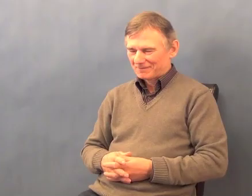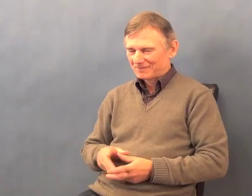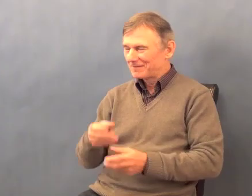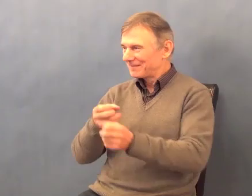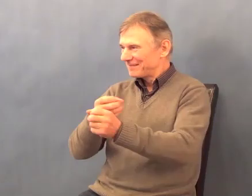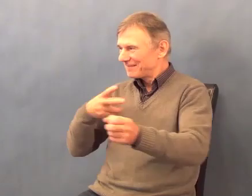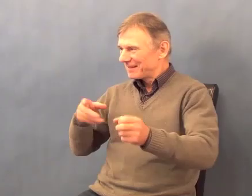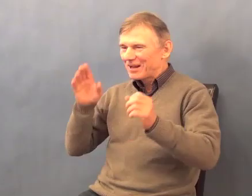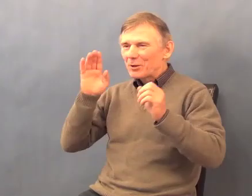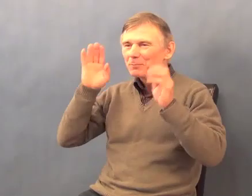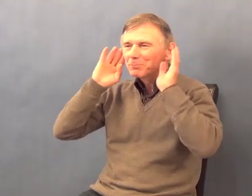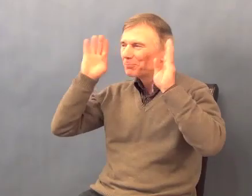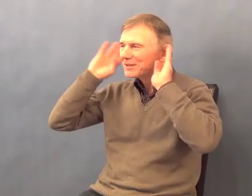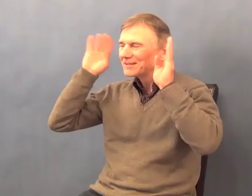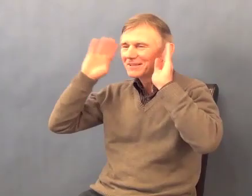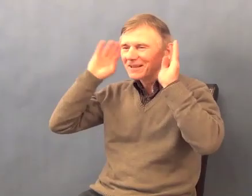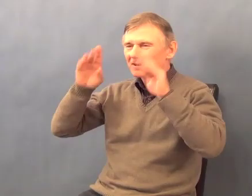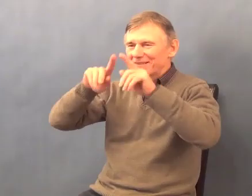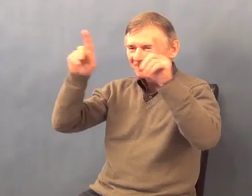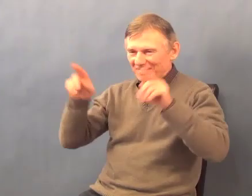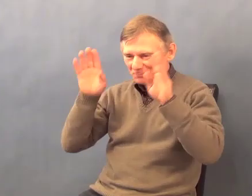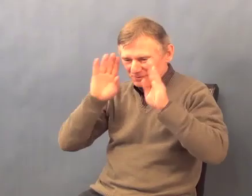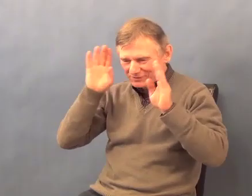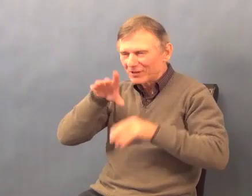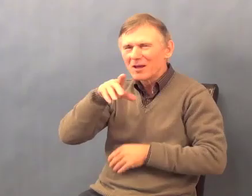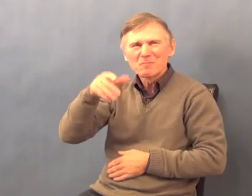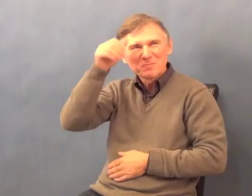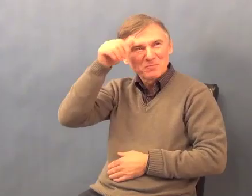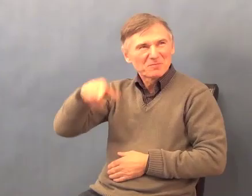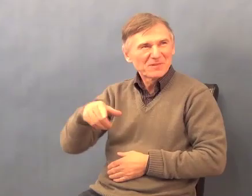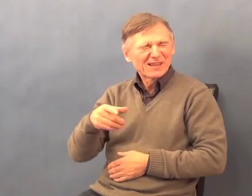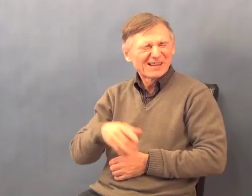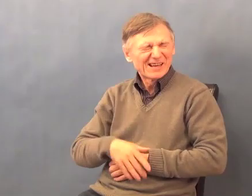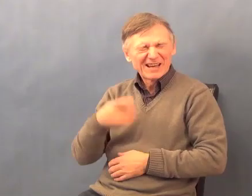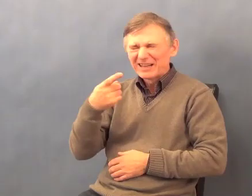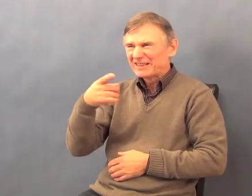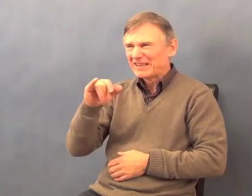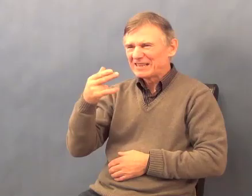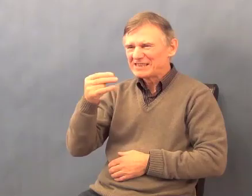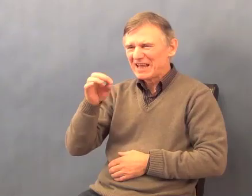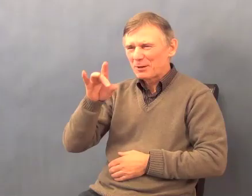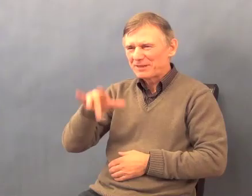Strzela z łuku w misia z filmów Disneya.